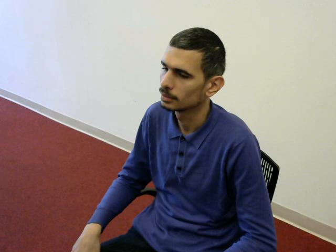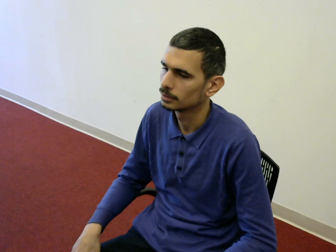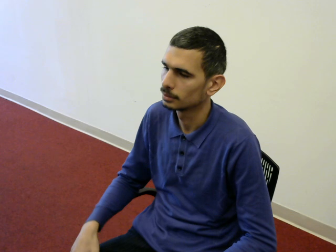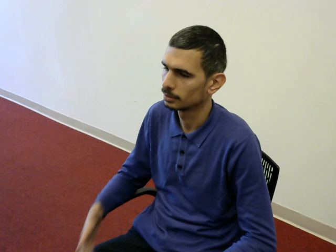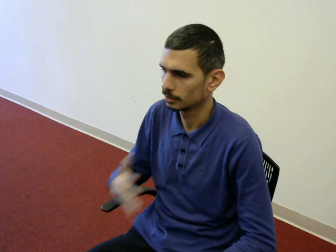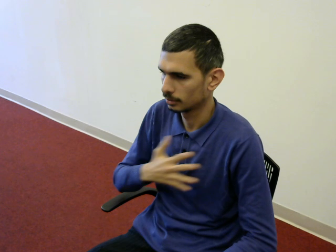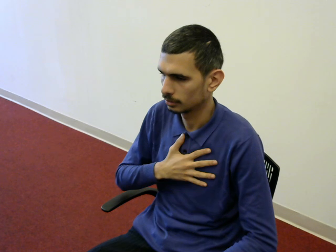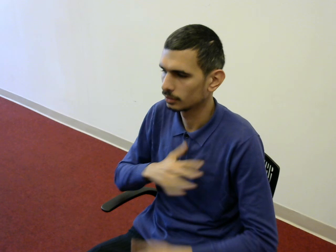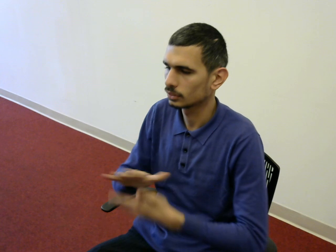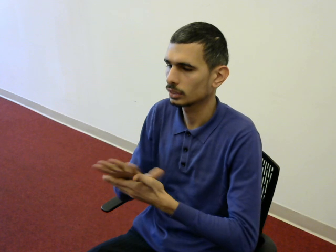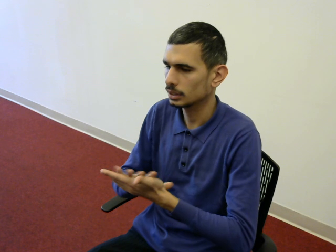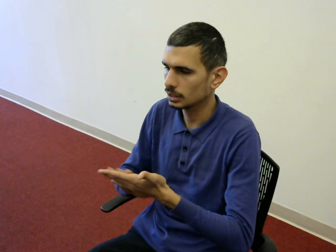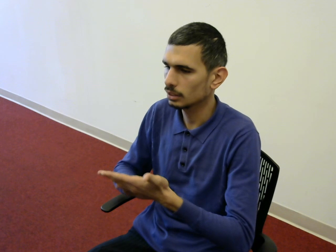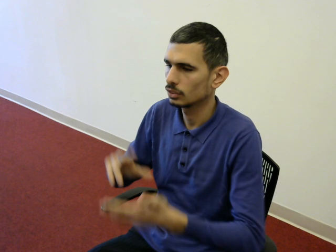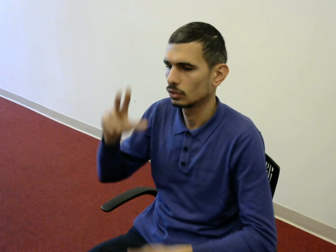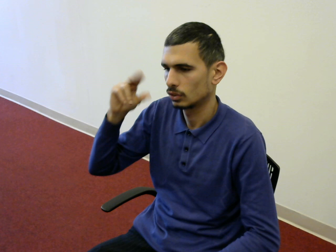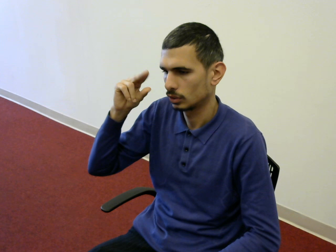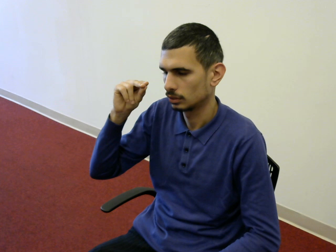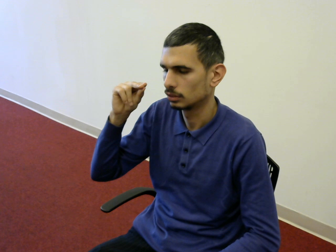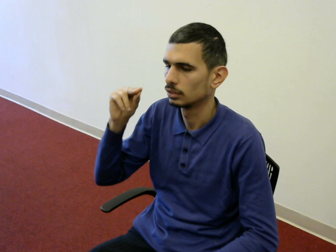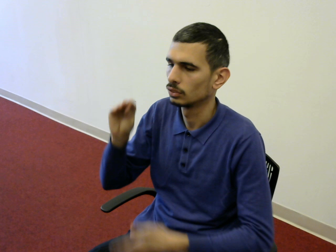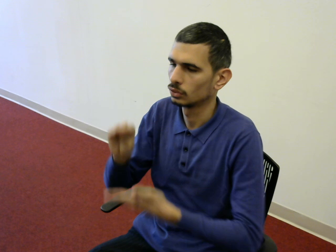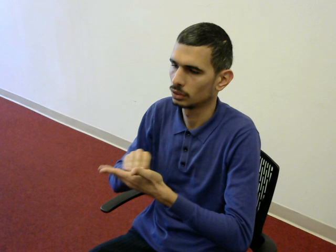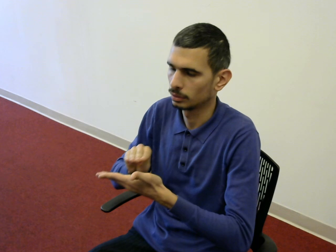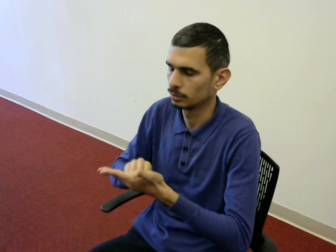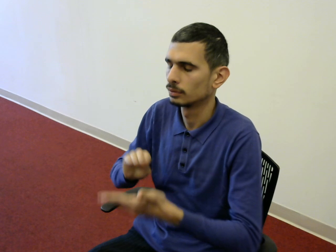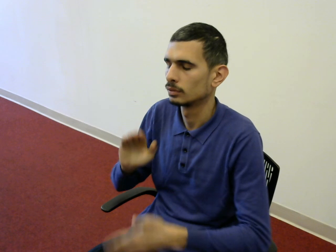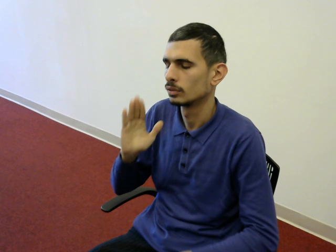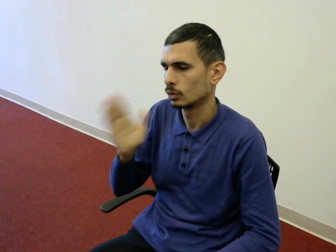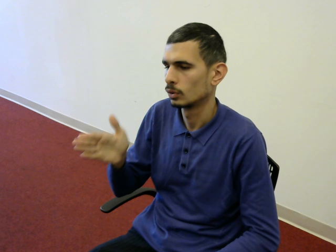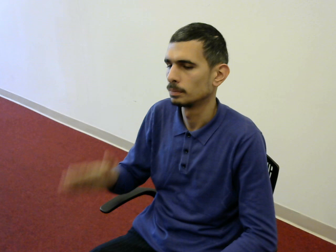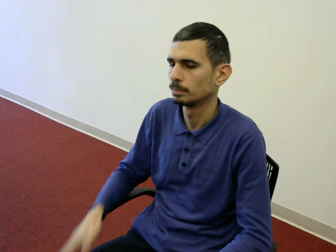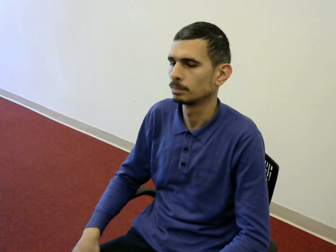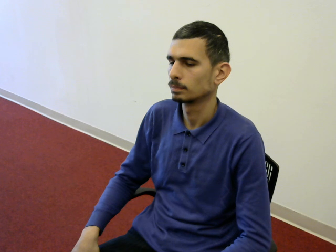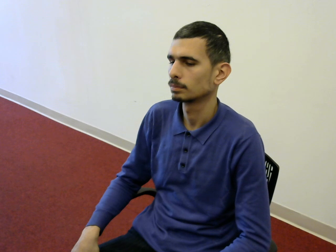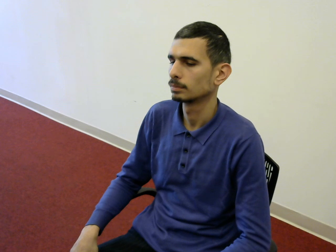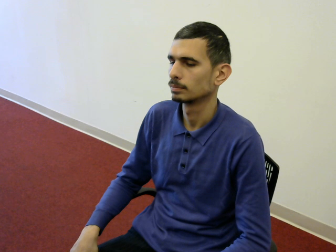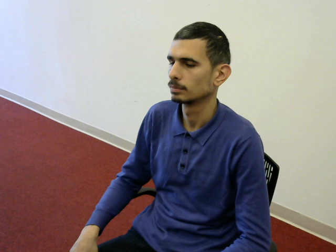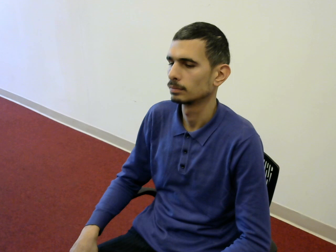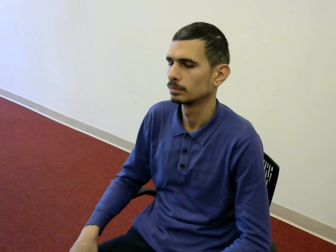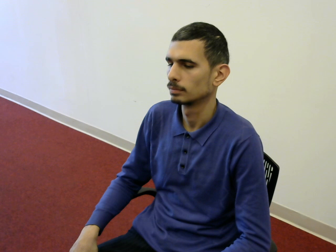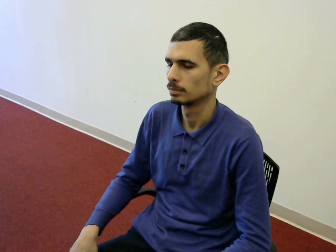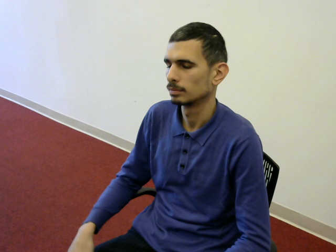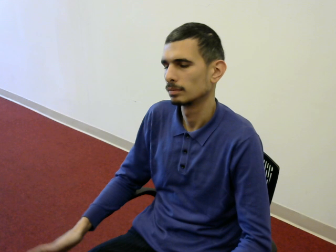Mən ərizəni nə vaxt yazmalıyam?